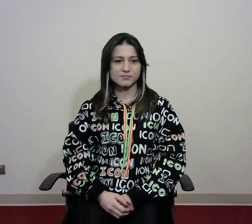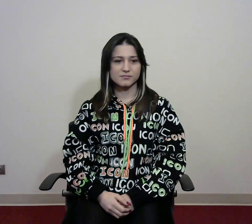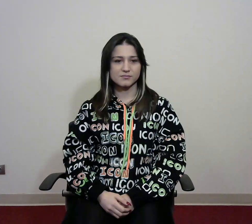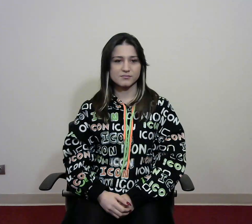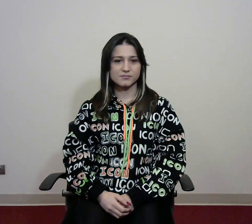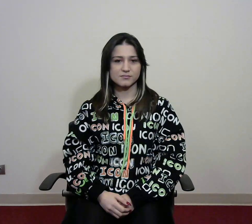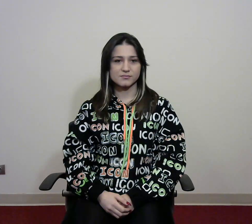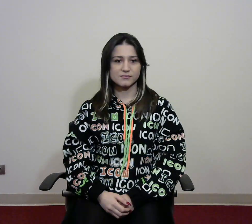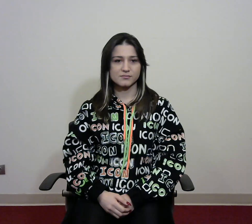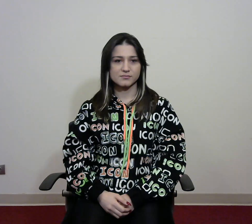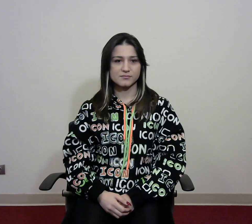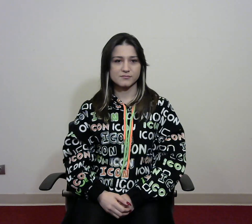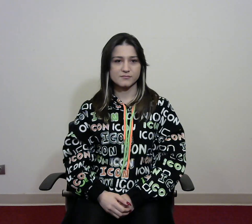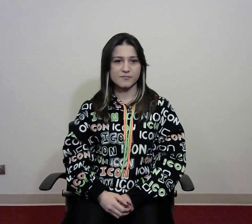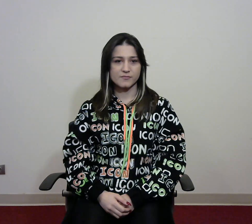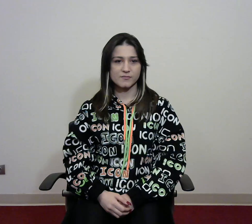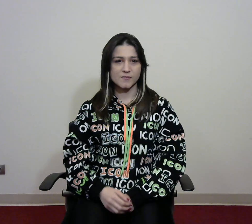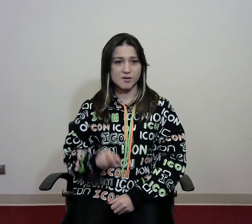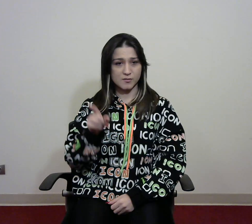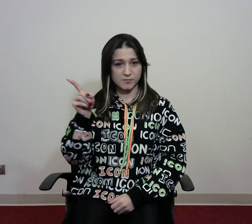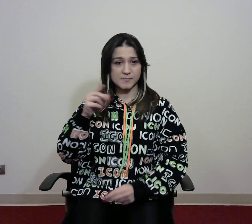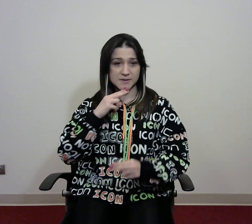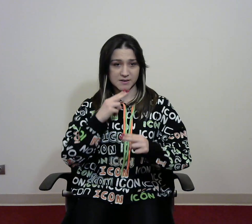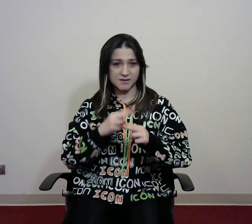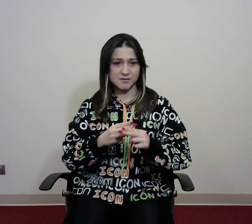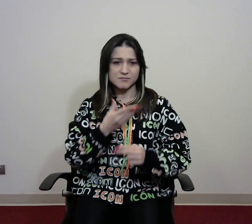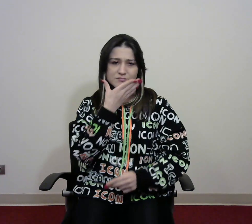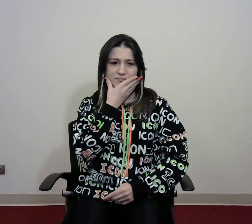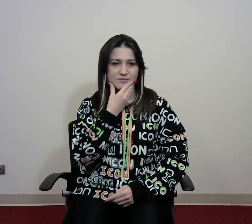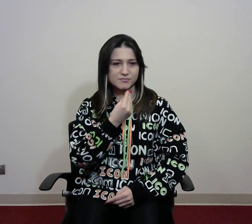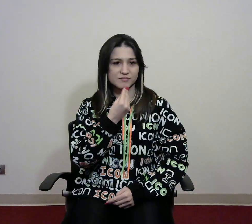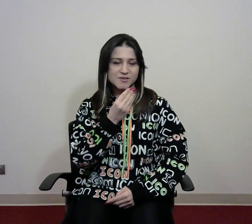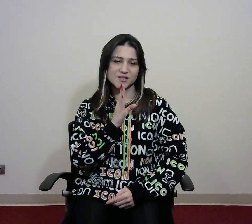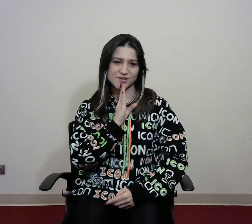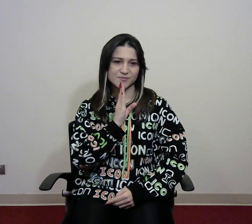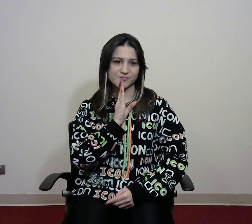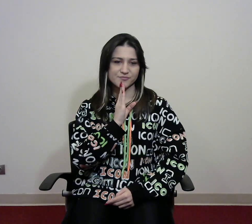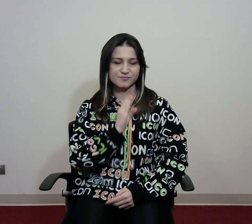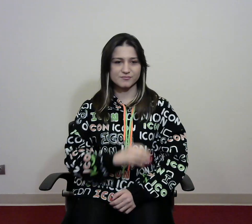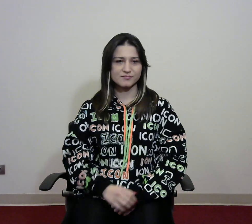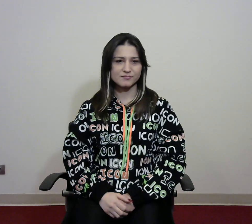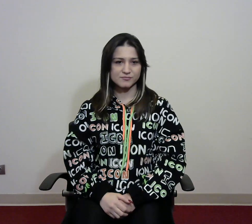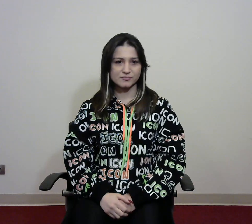Onun bacısı gözəl qızdır